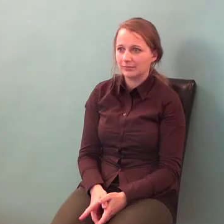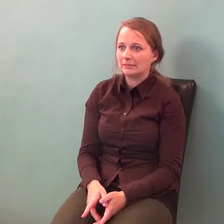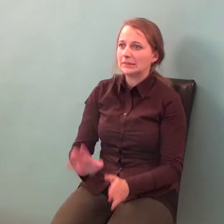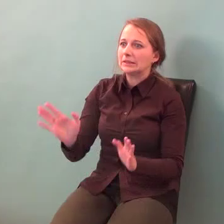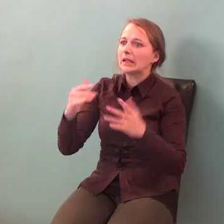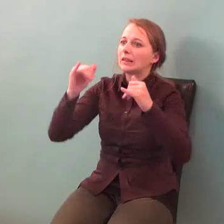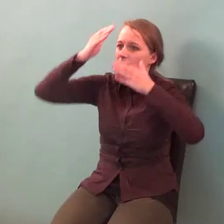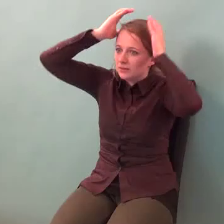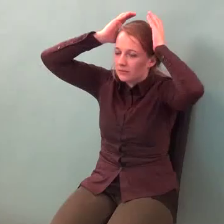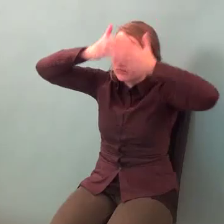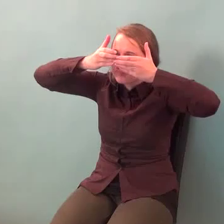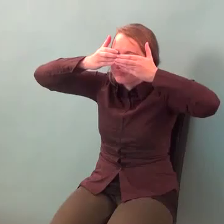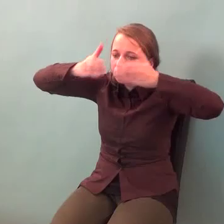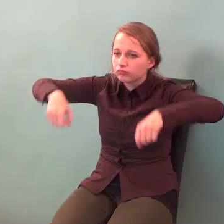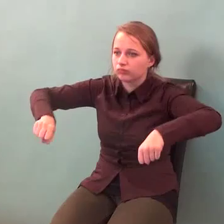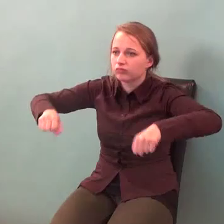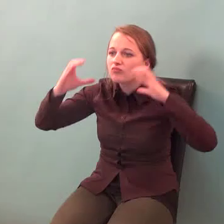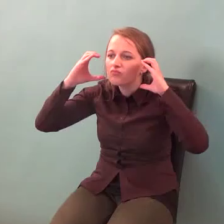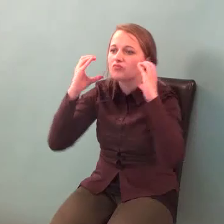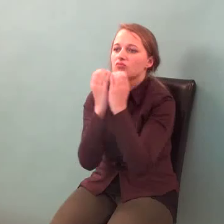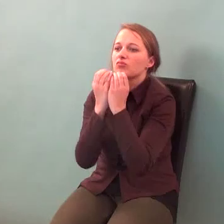Nie, nie! Inny kask na motor. Z szybką i osłoną na szczęki.